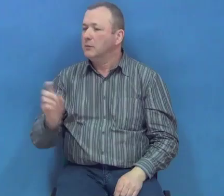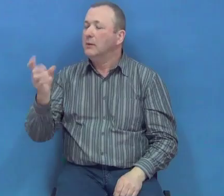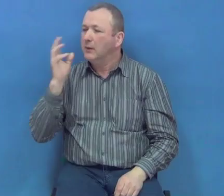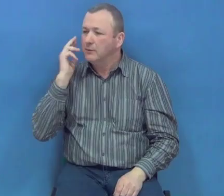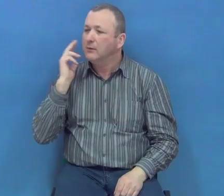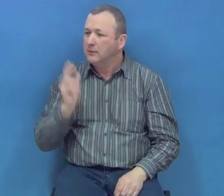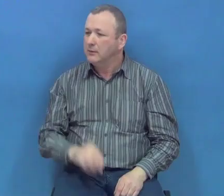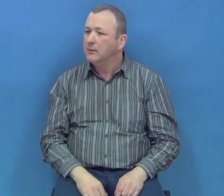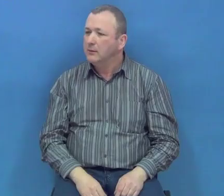Tak, rozumiem.